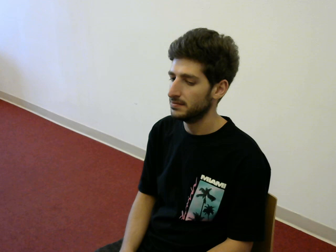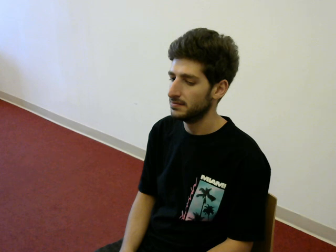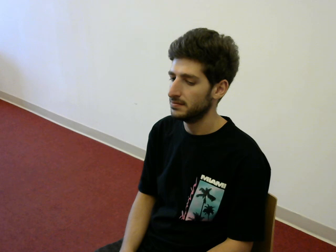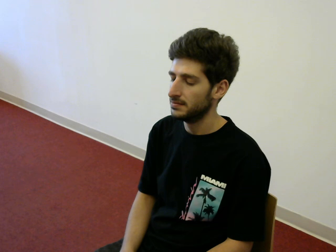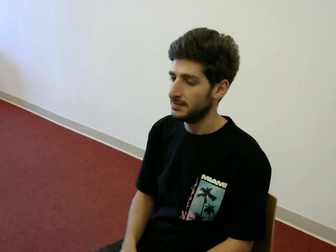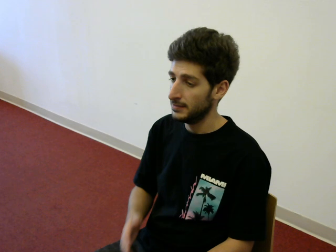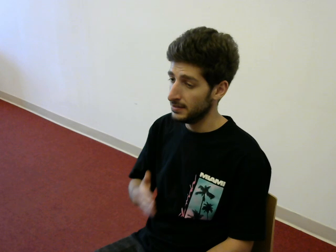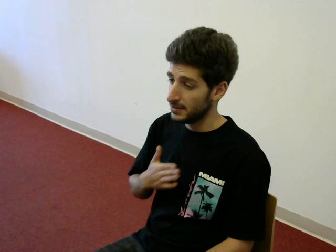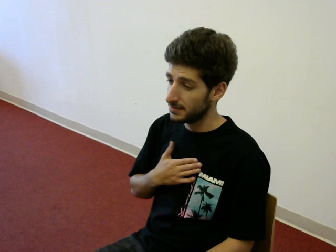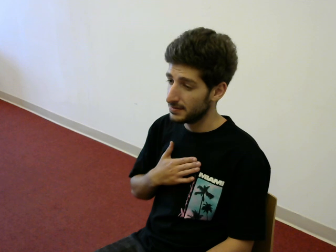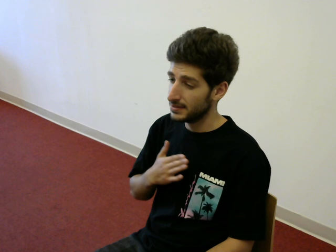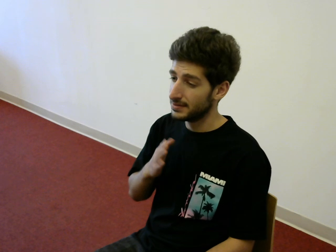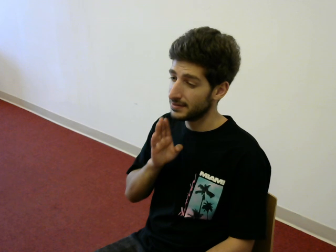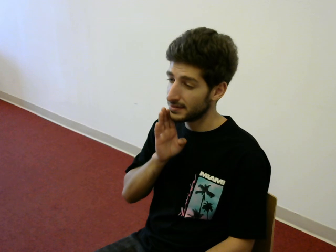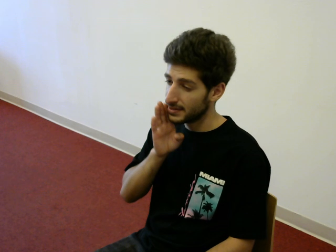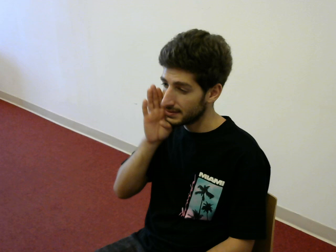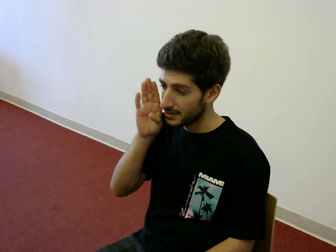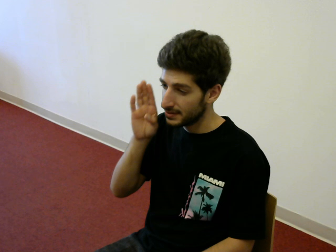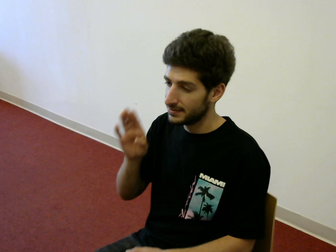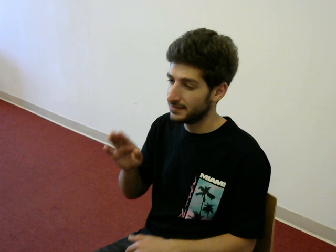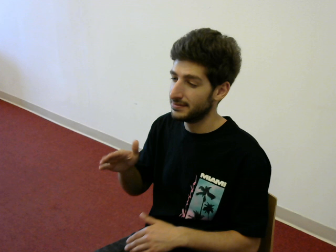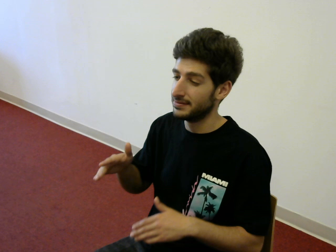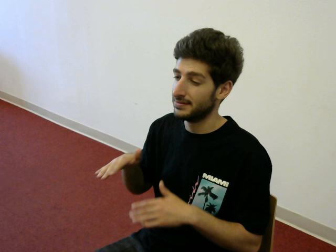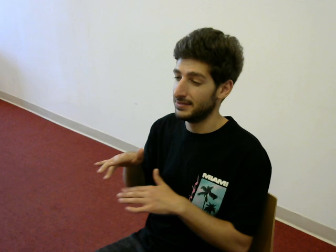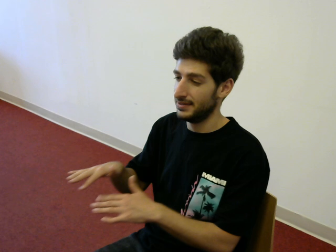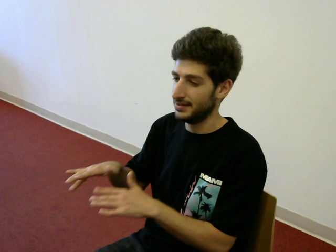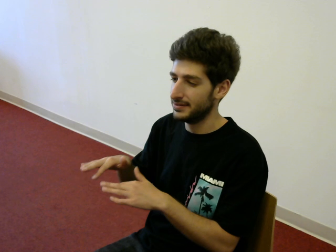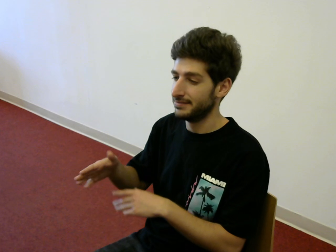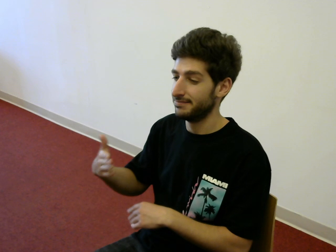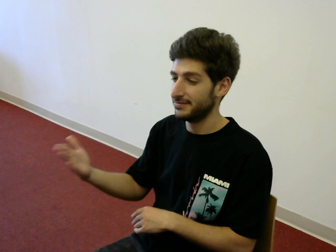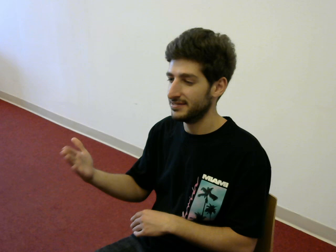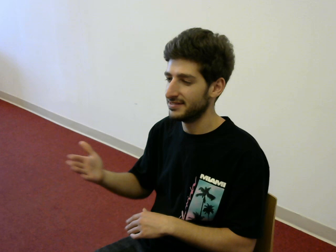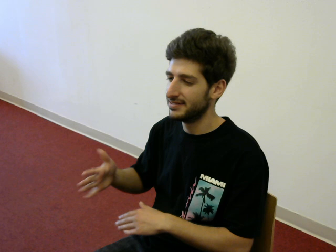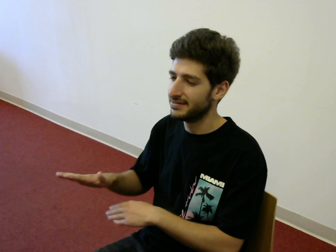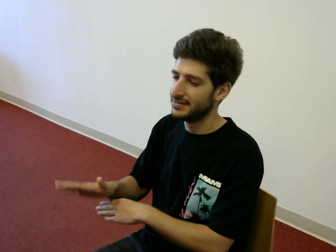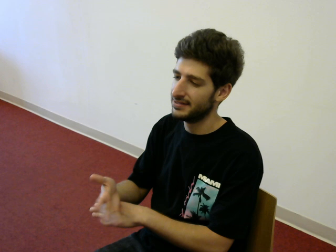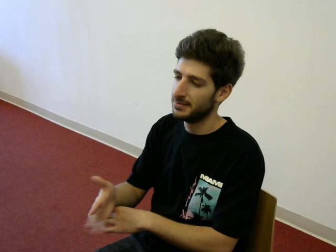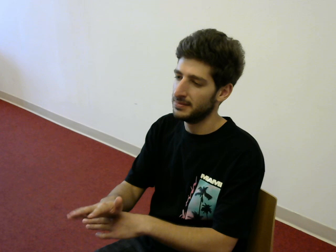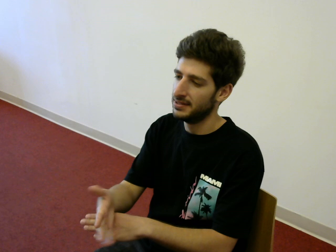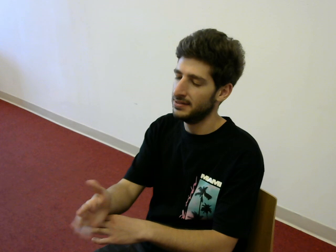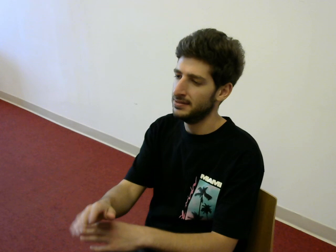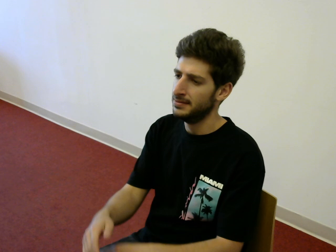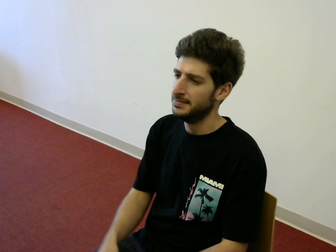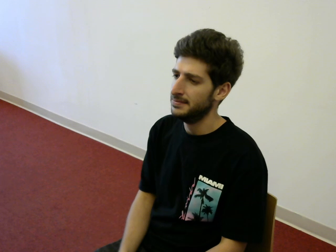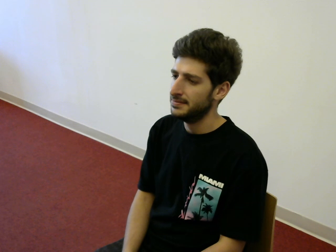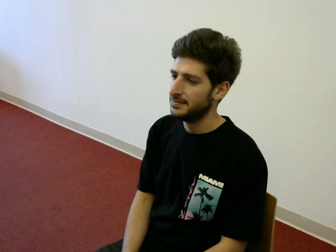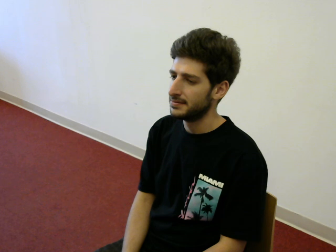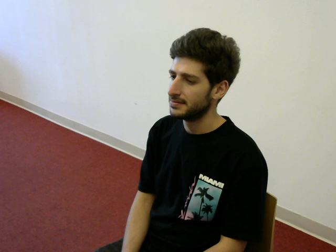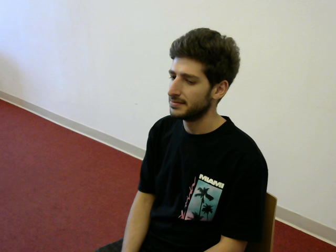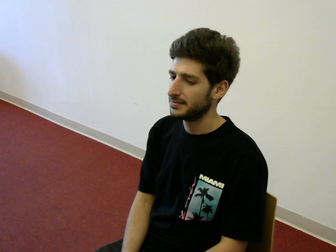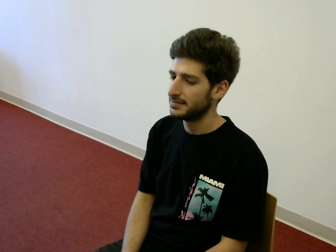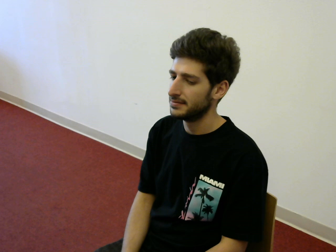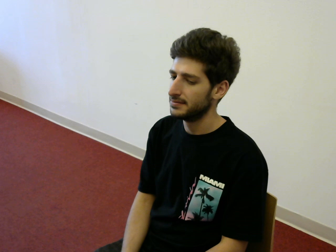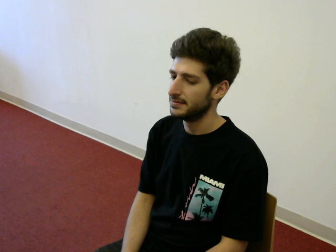Mən səhərlər dənizin kənarında gəzirəm